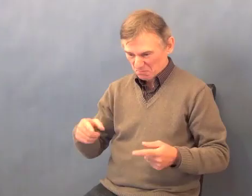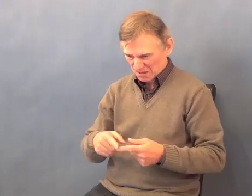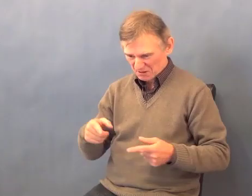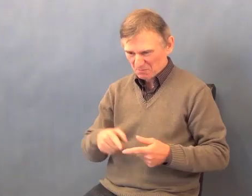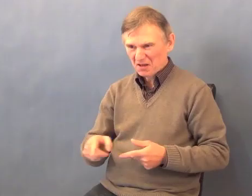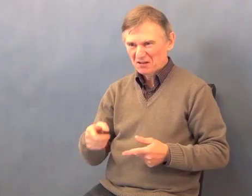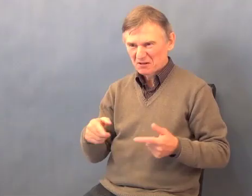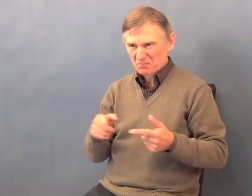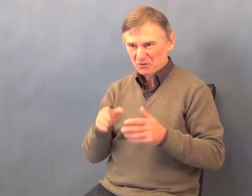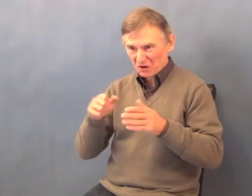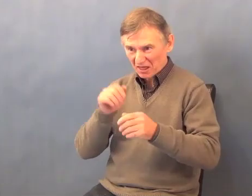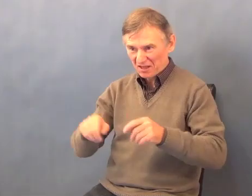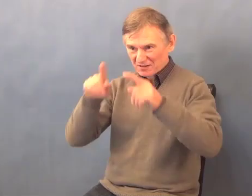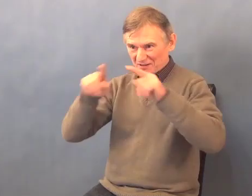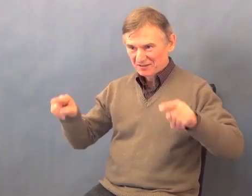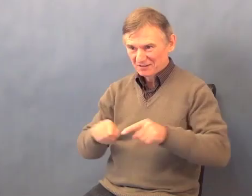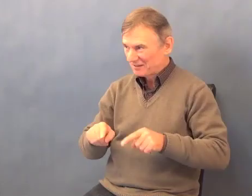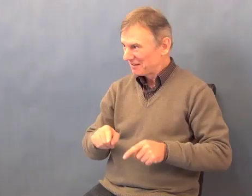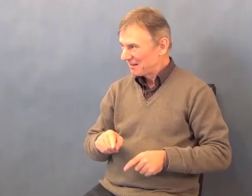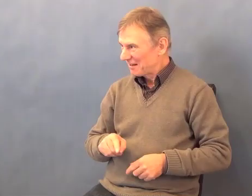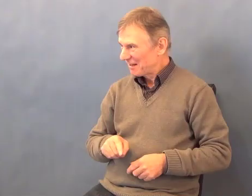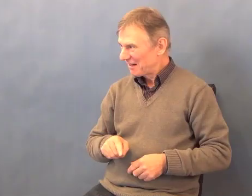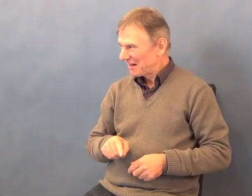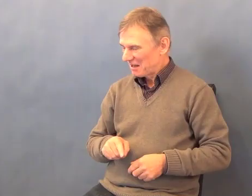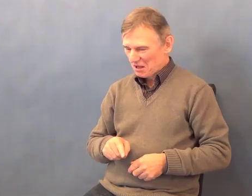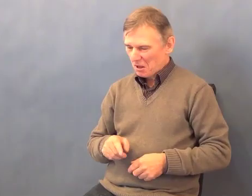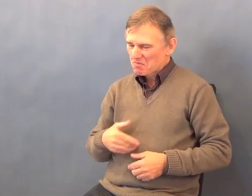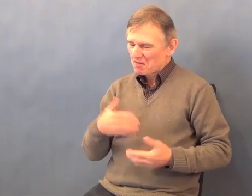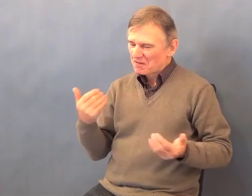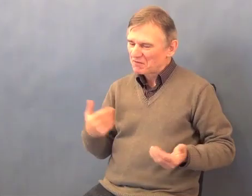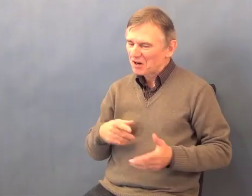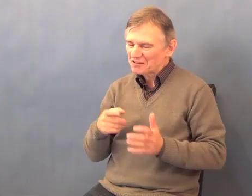Czy chodzi o to, że te znaki pasują do drogi?